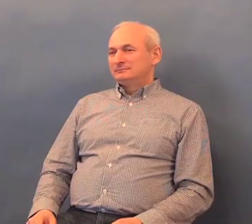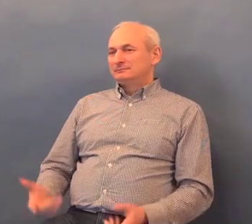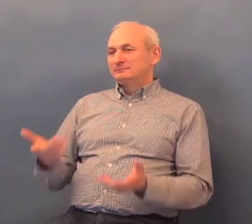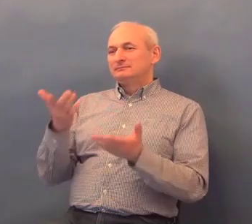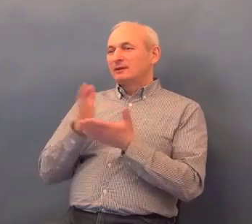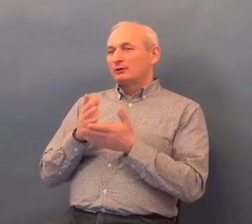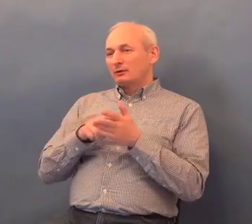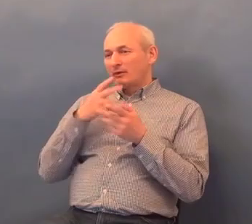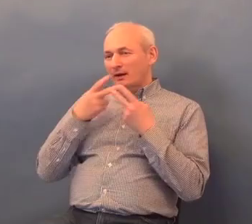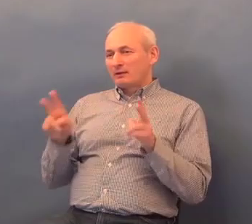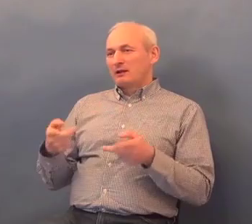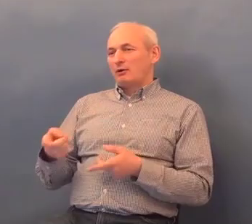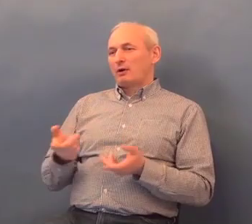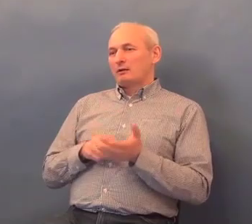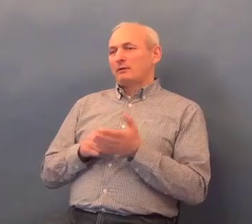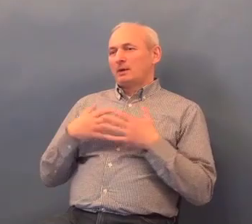I nie tylko, na ulicy też wymagany jest normalny strój.